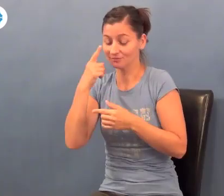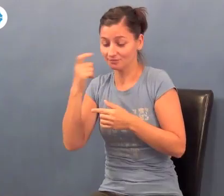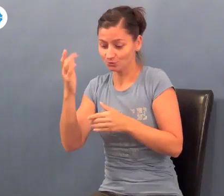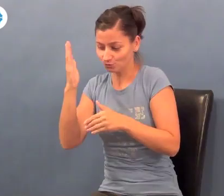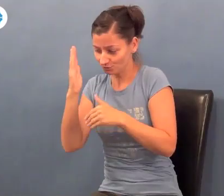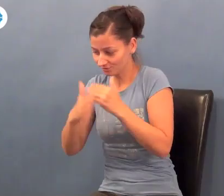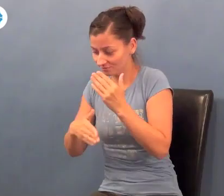Koniec.